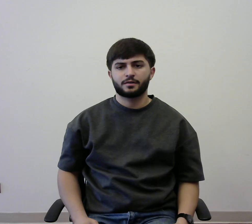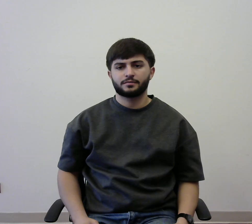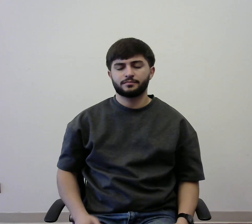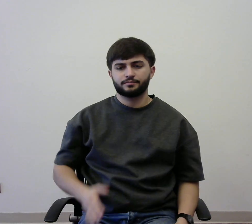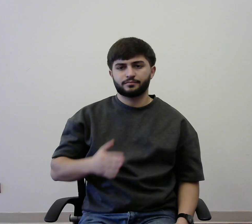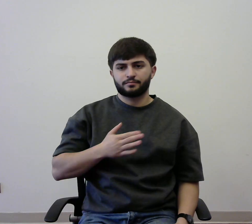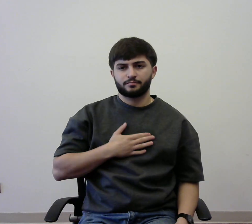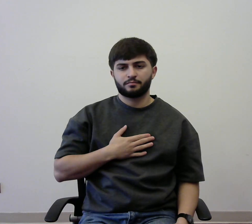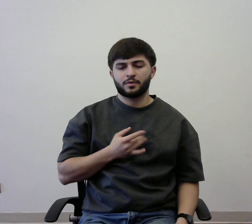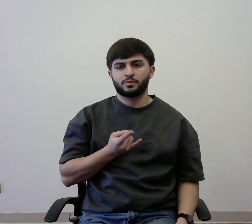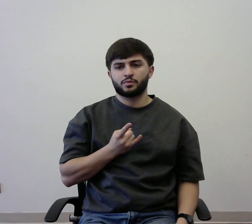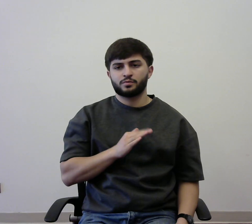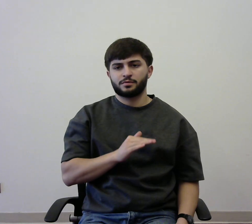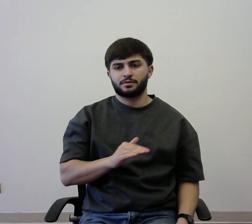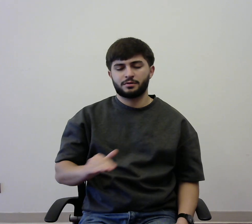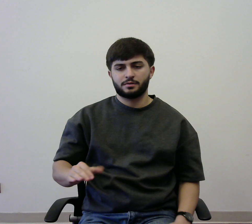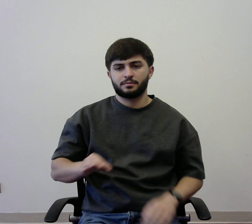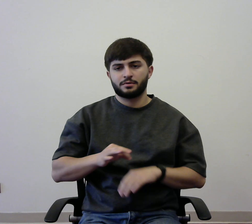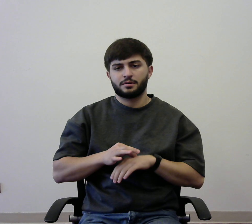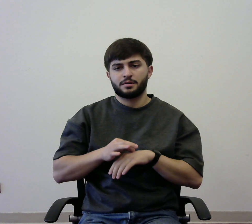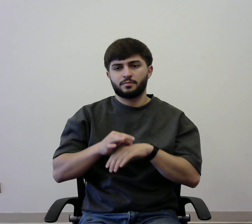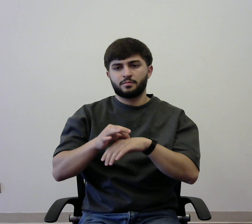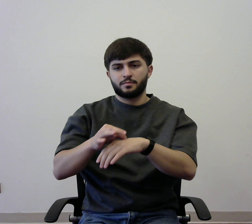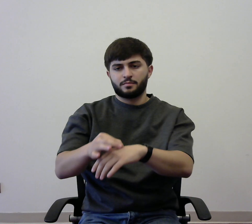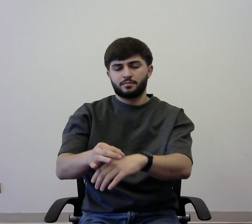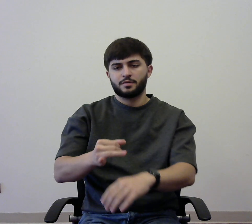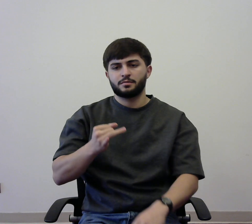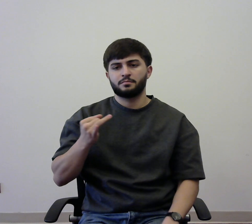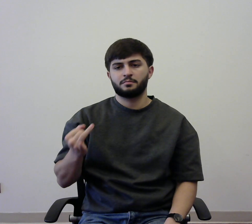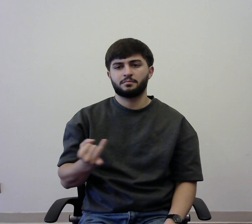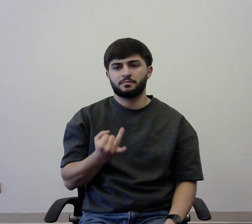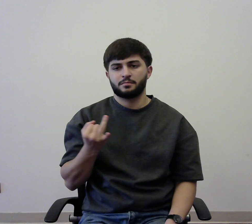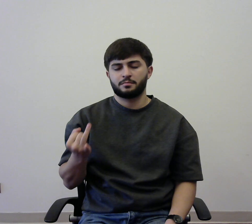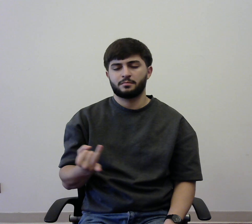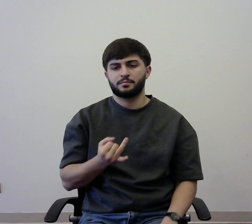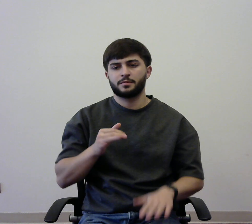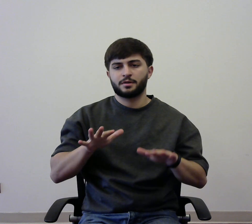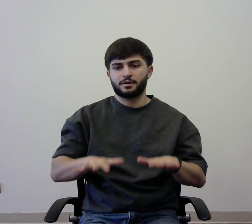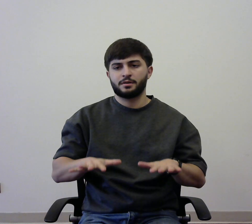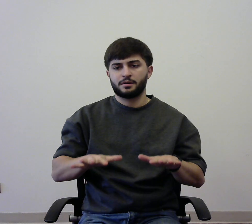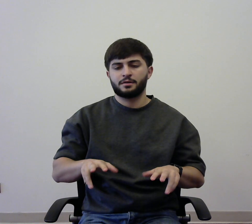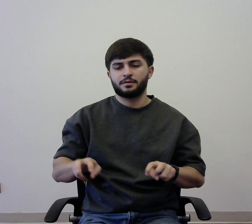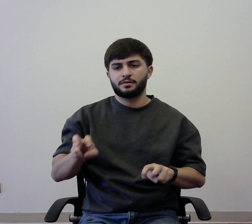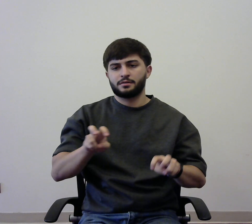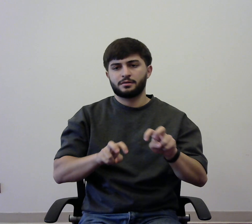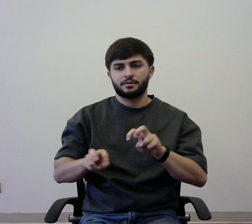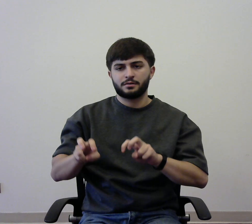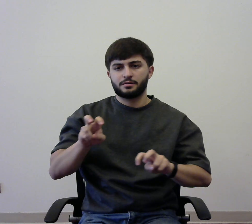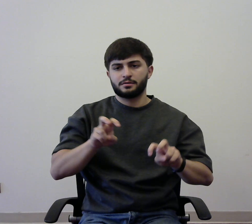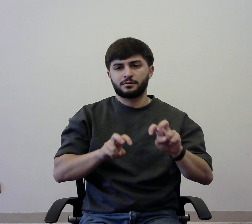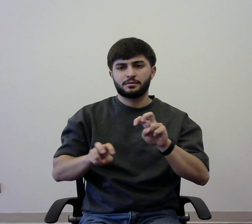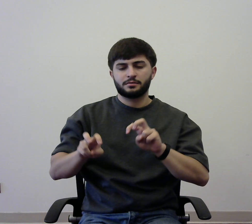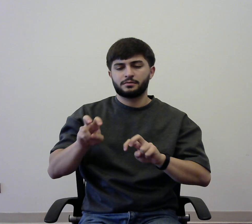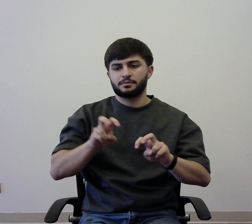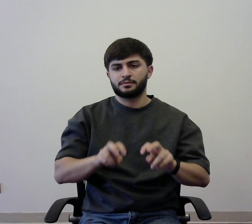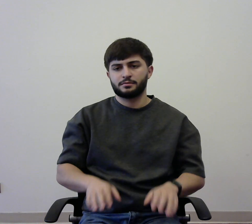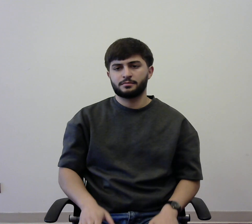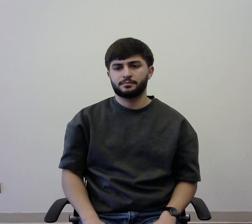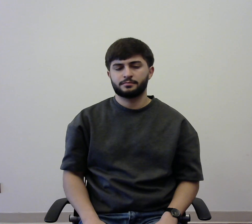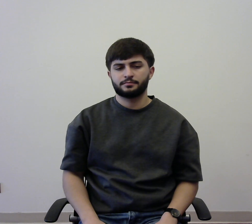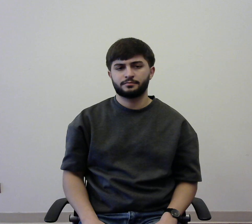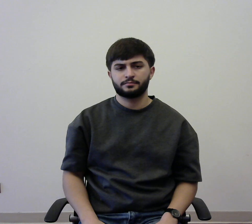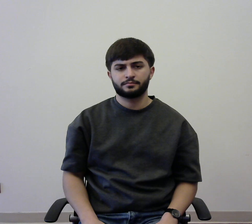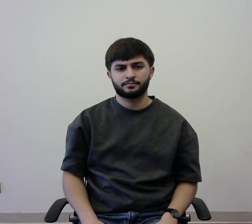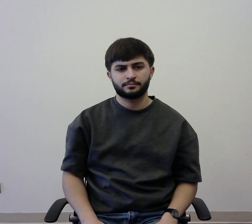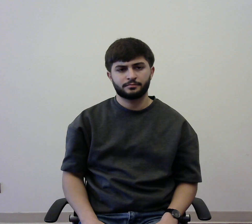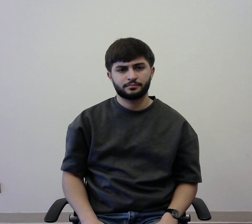Mən uşaqlarımı aparmağa maraqlı yer axtarıram